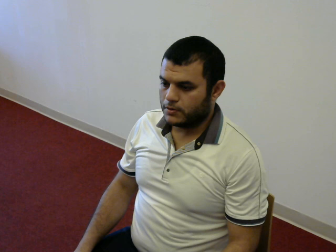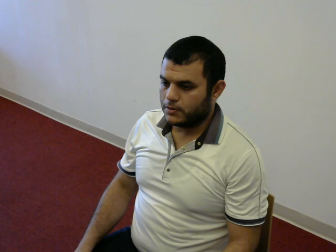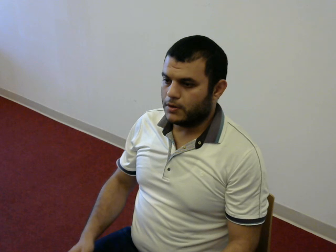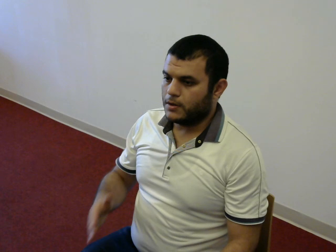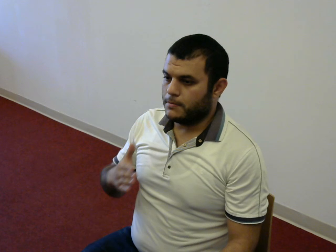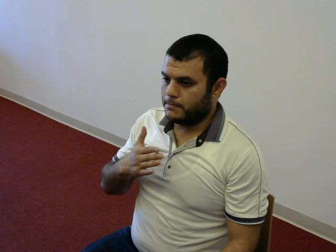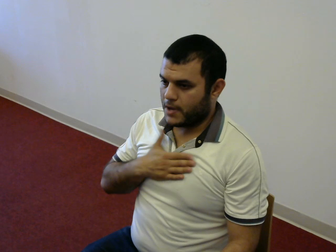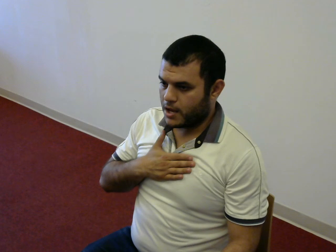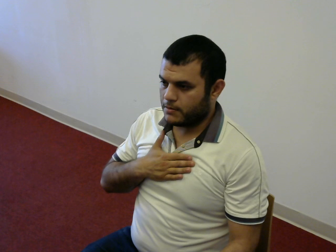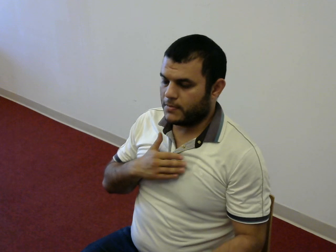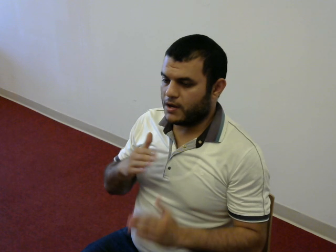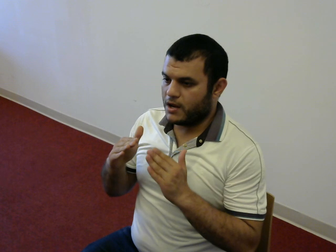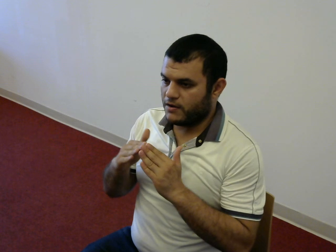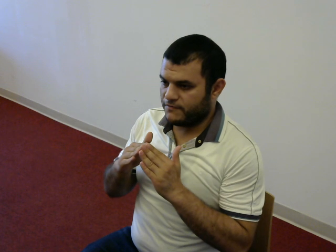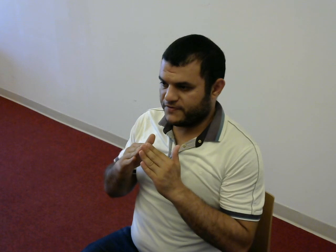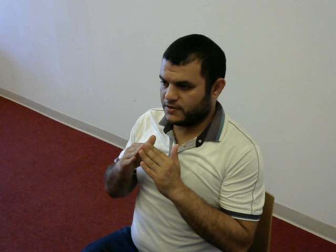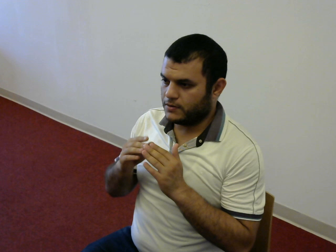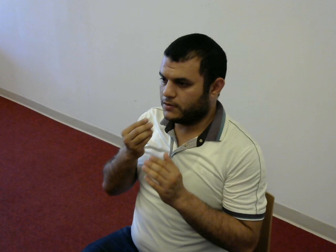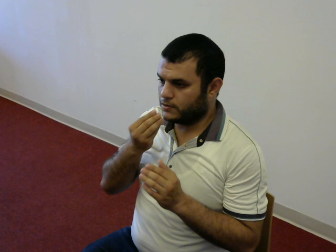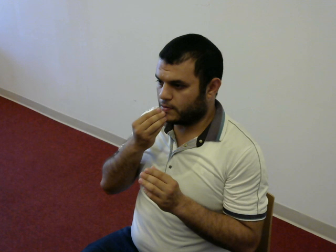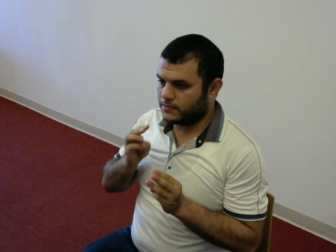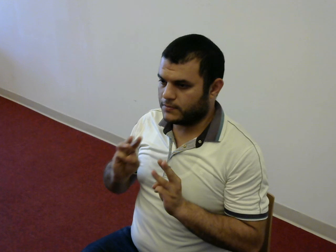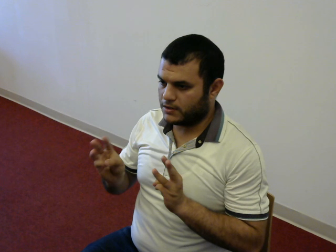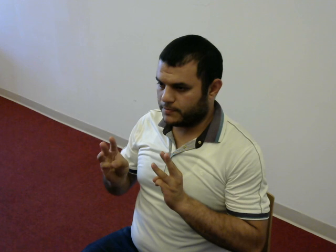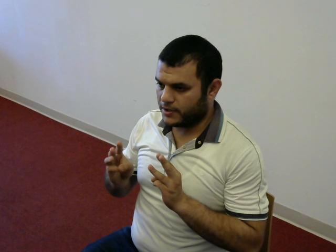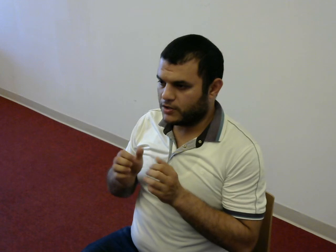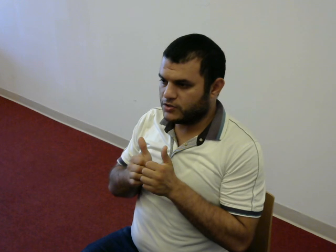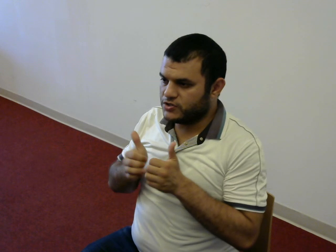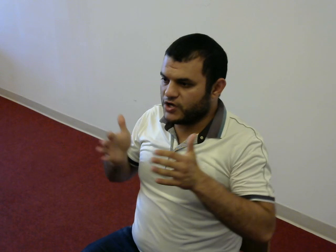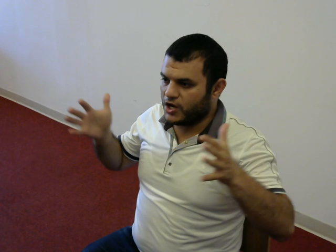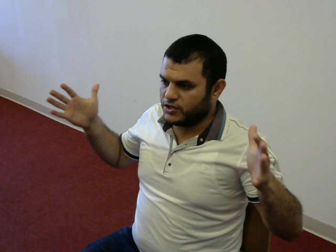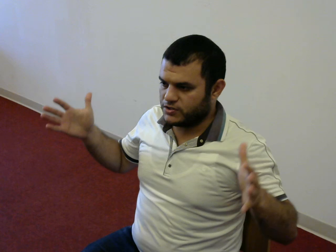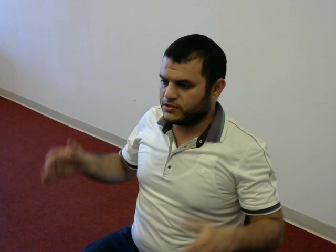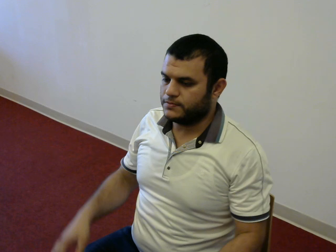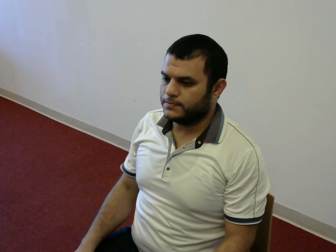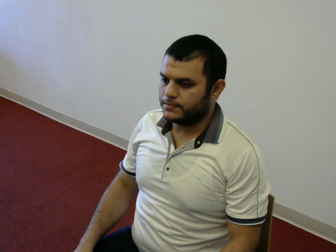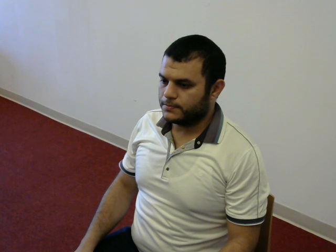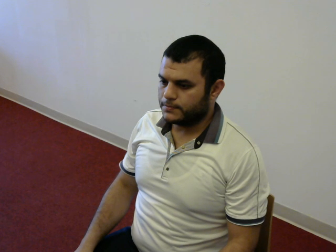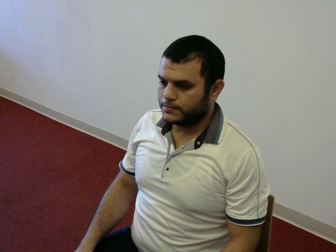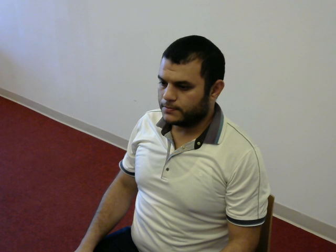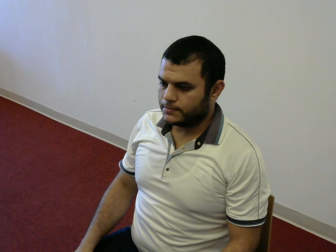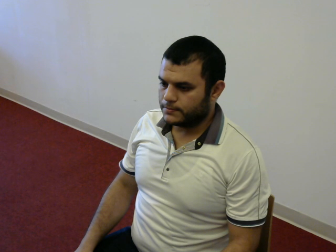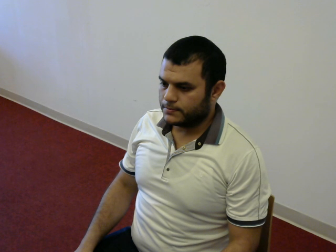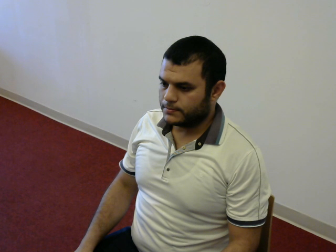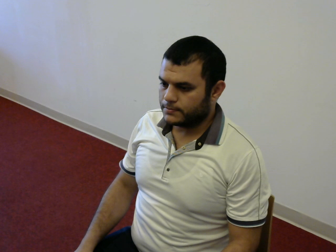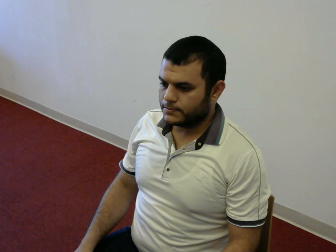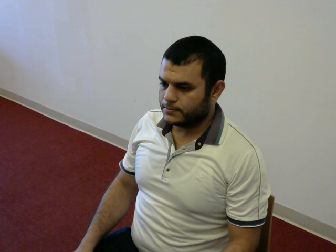Mənim evimin mətbəxi genişdir